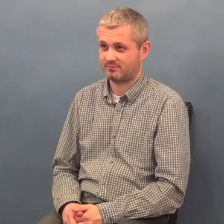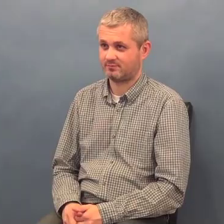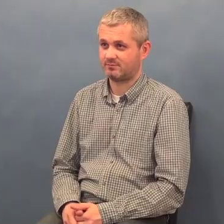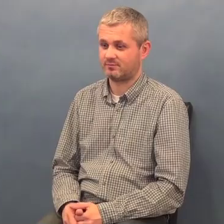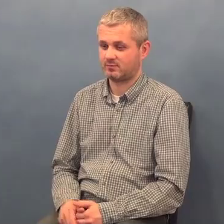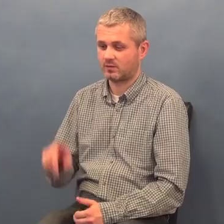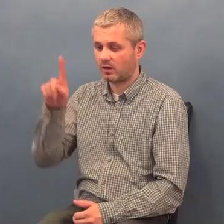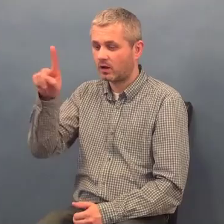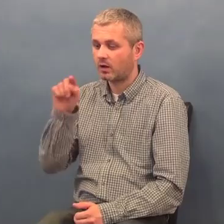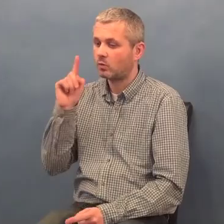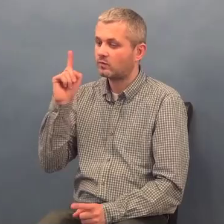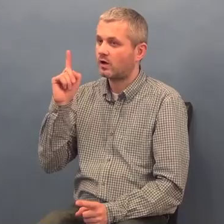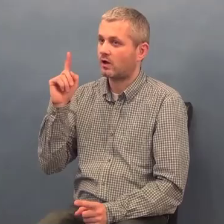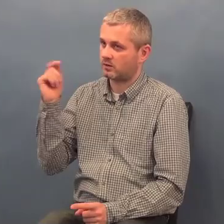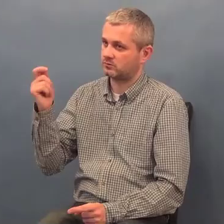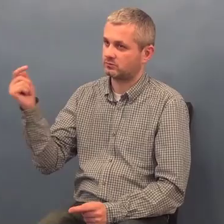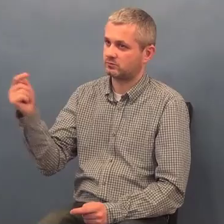Wykrzyknik - uwaga, bo jedzie.